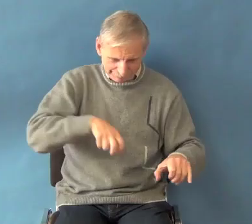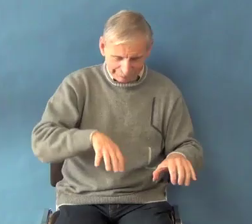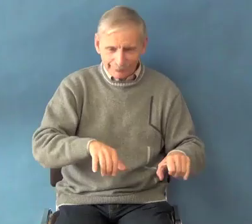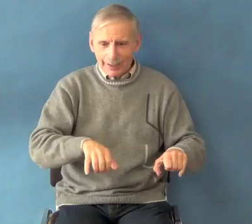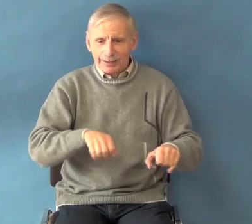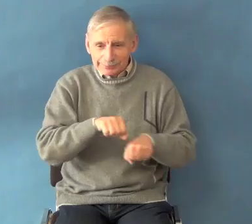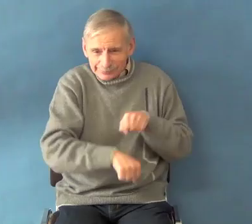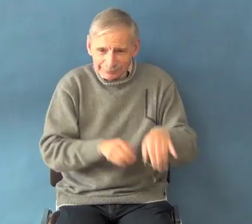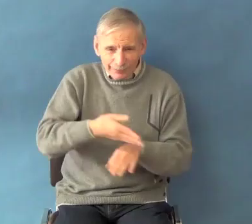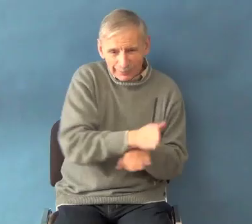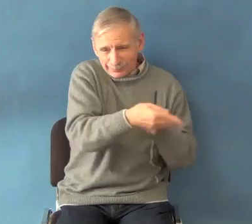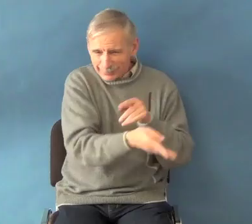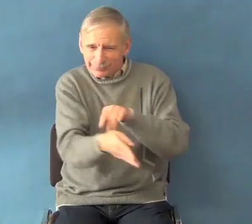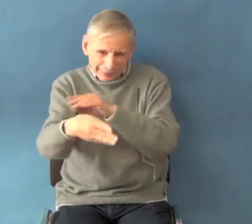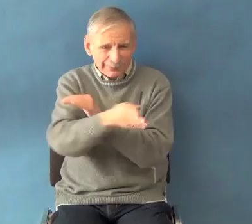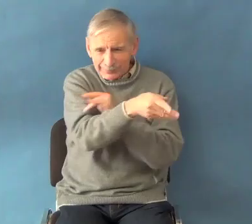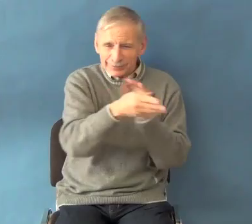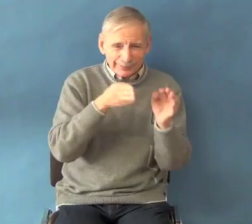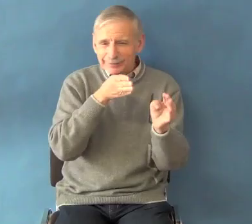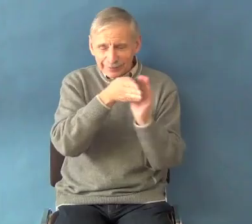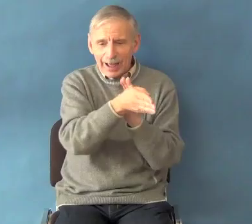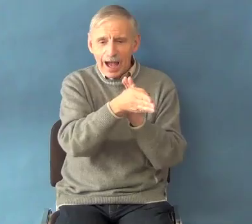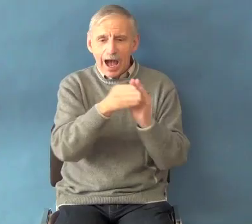Jedzie na rowerze po wyboistej drodze.